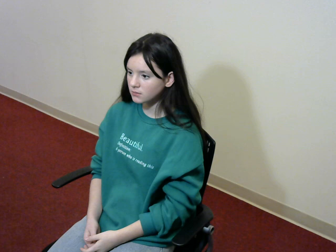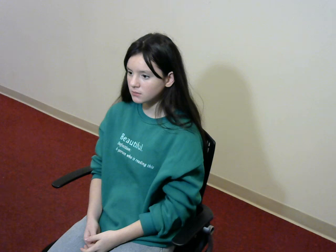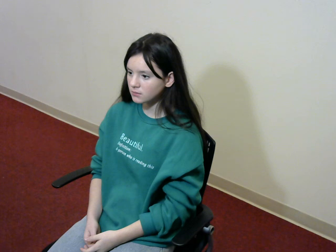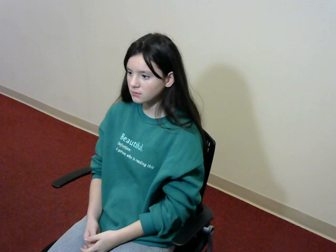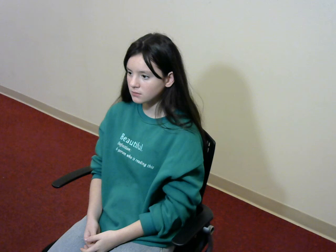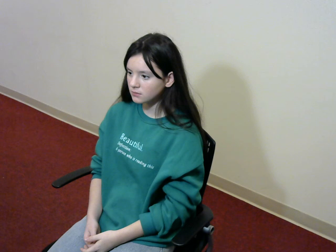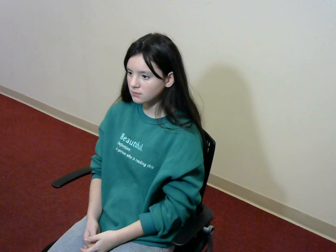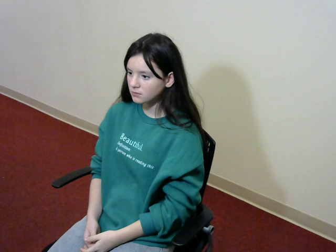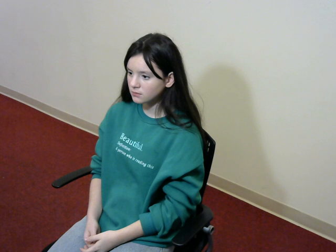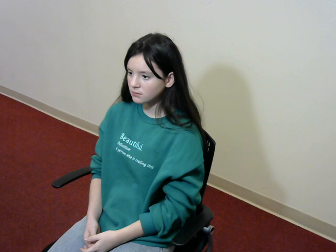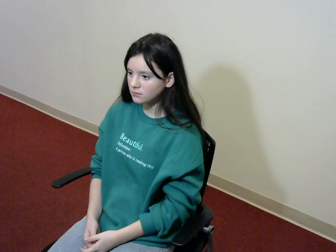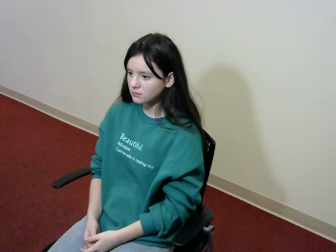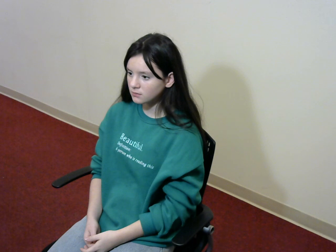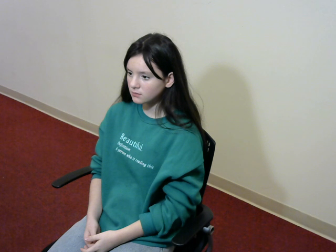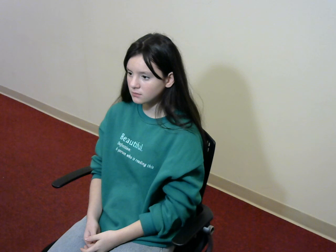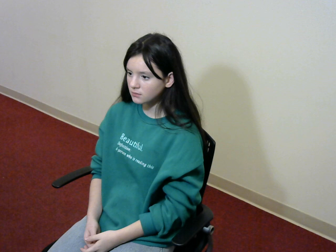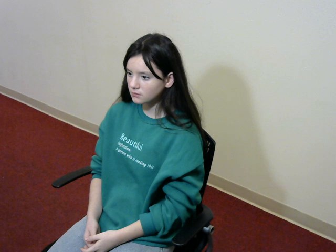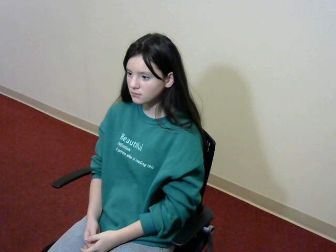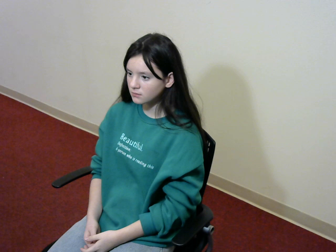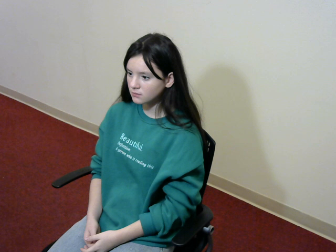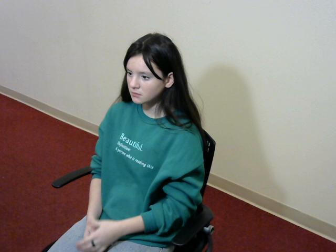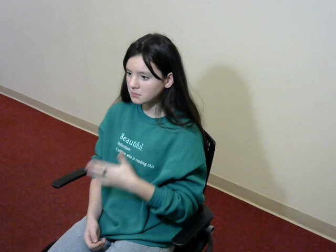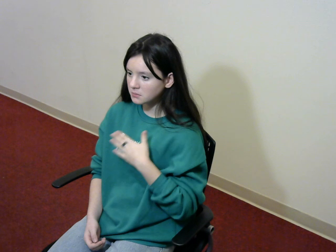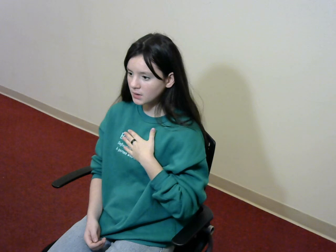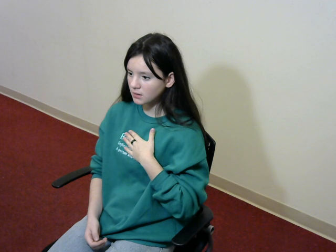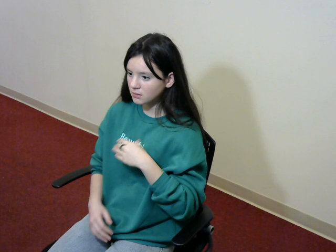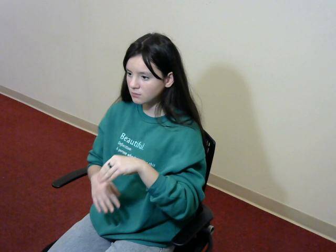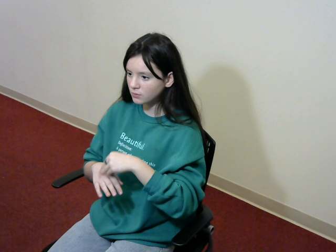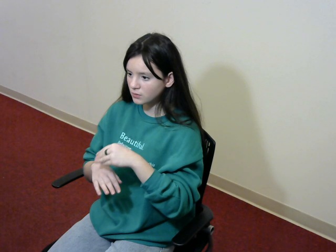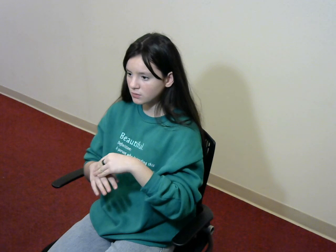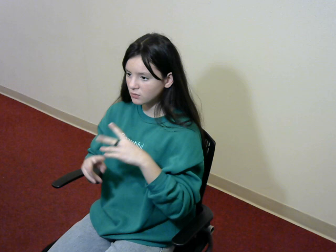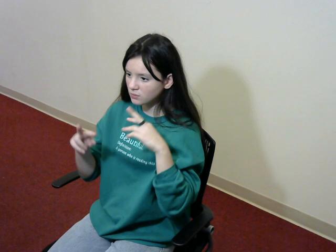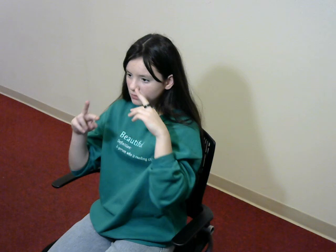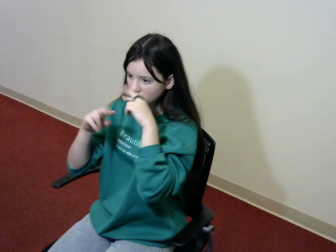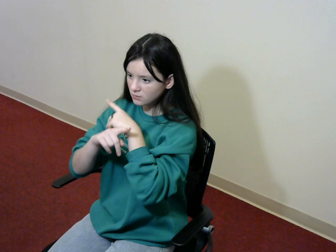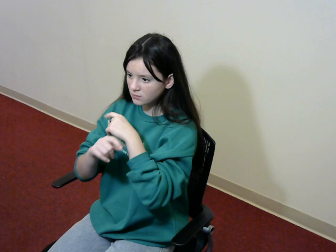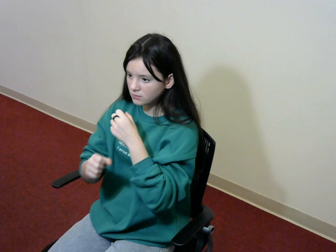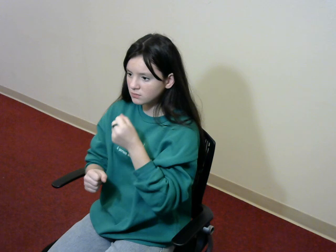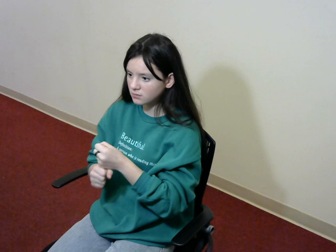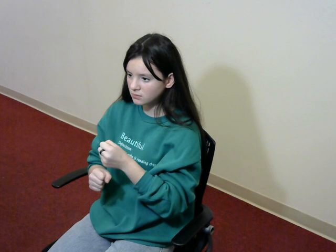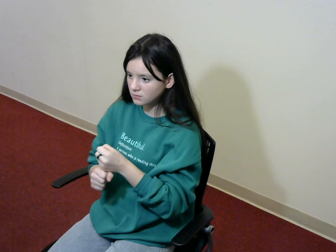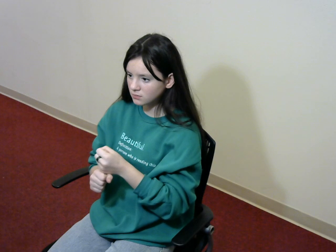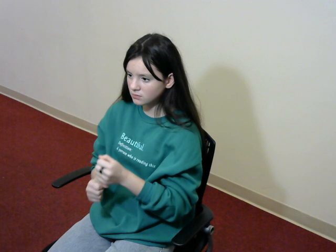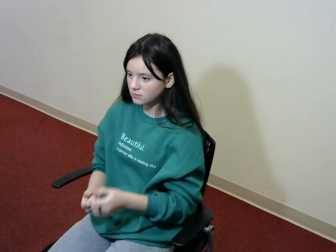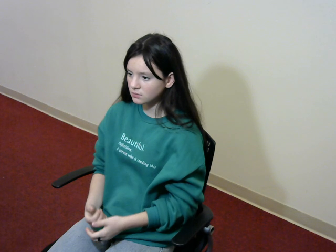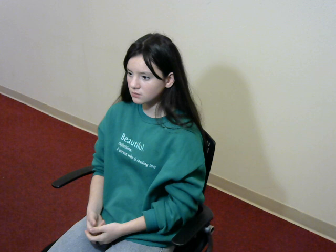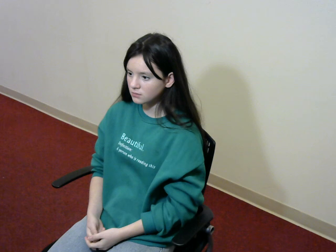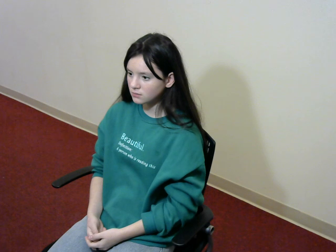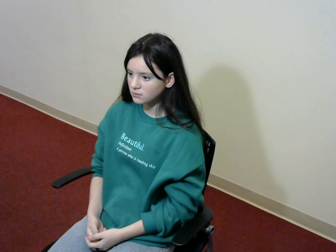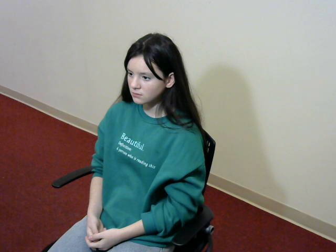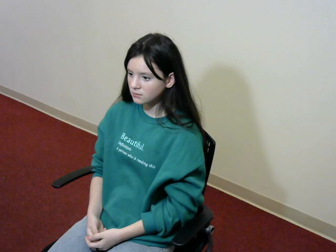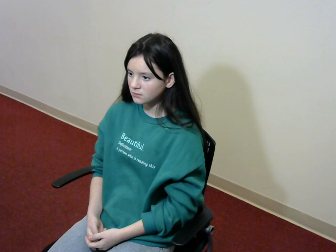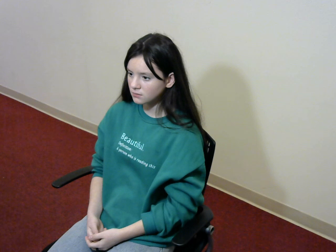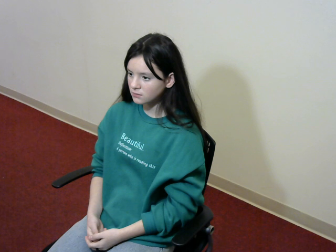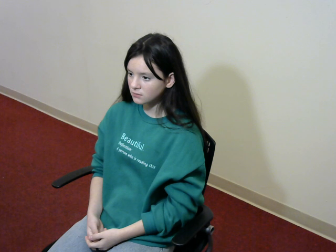Mənim həyat yoldaşım səhv edib